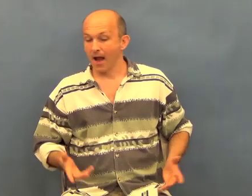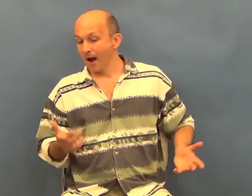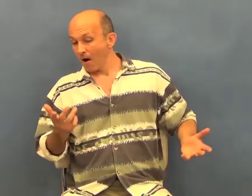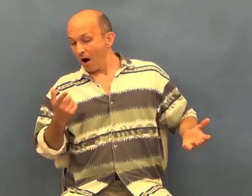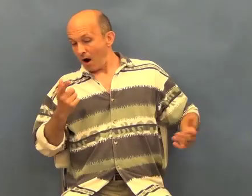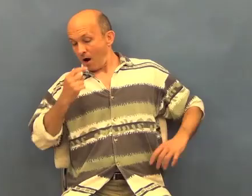A, o...